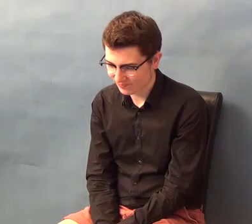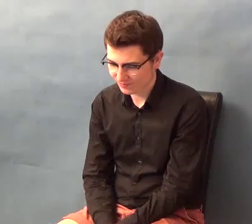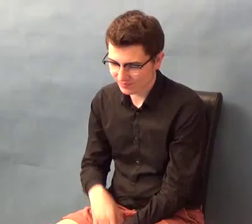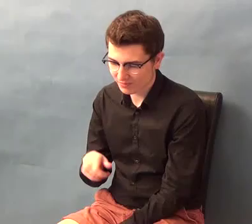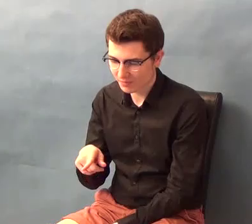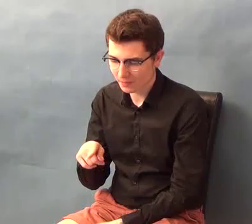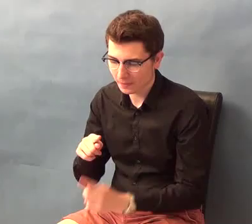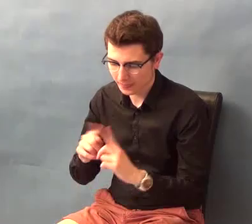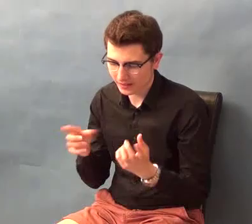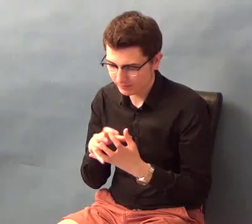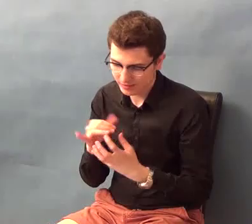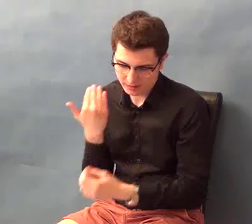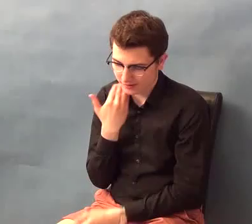Nie wolno jeść hamburgera i pić alkoholu.